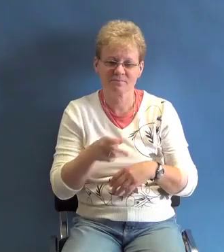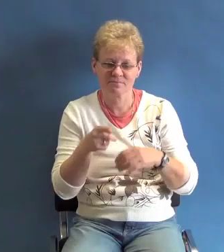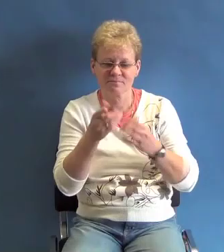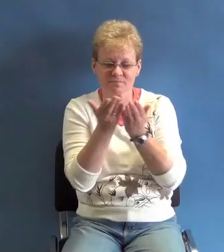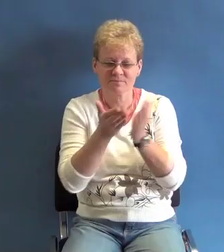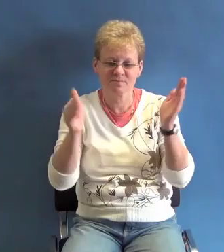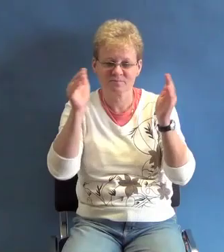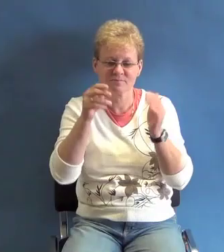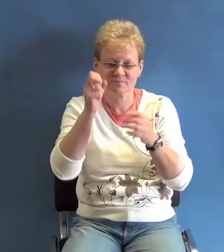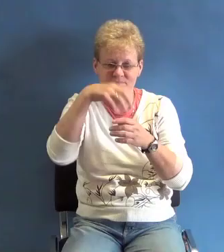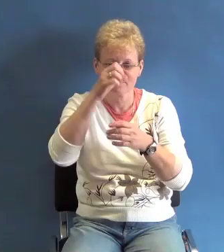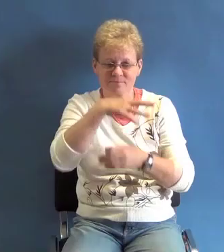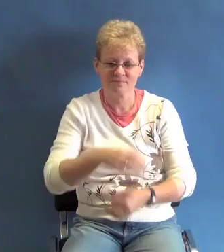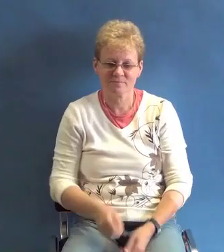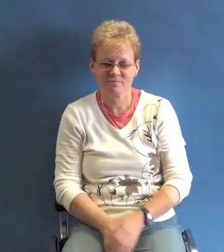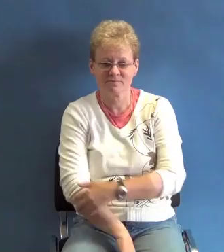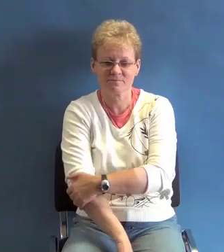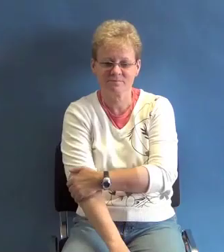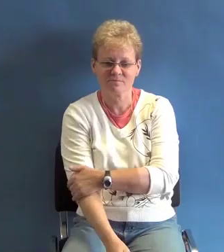Wyciąga je z miski.